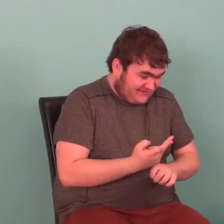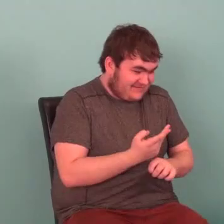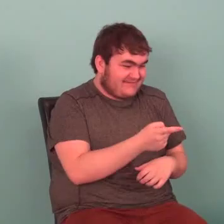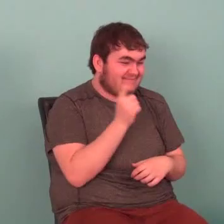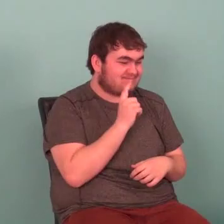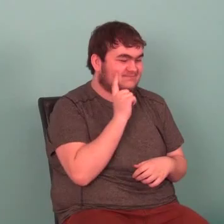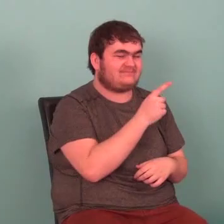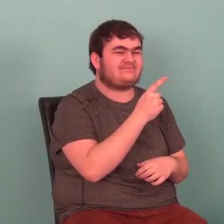Mężczyzna, pan.